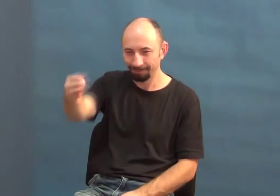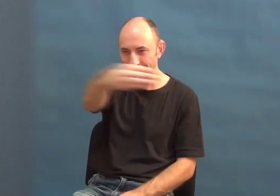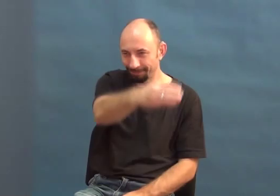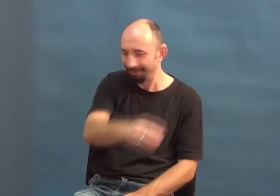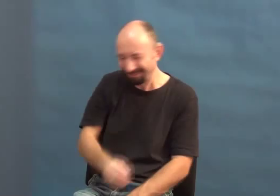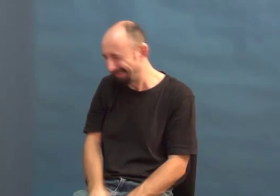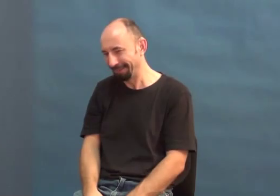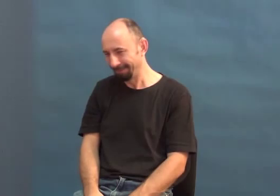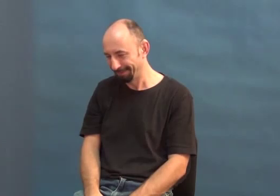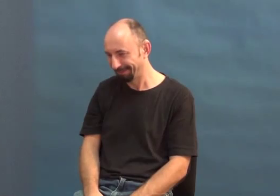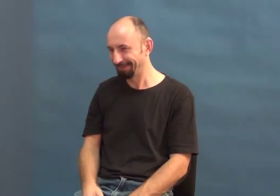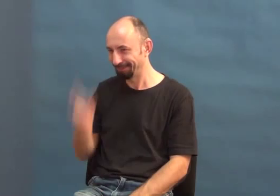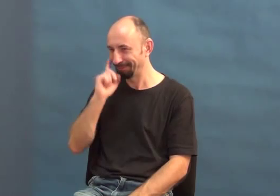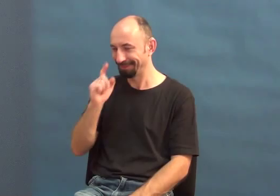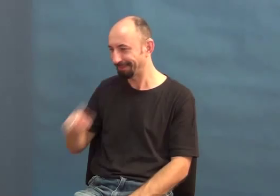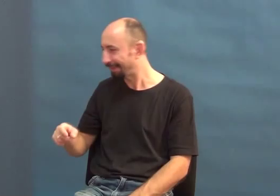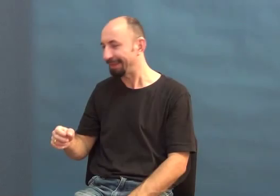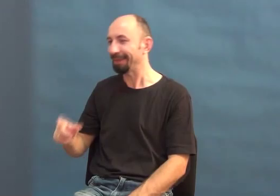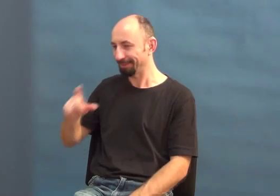Chaplin kręci głową, że źle, chłopak wychodzi.